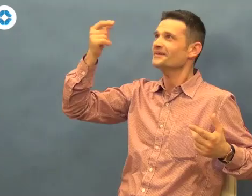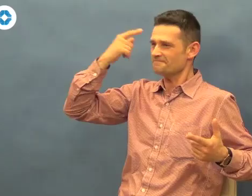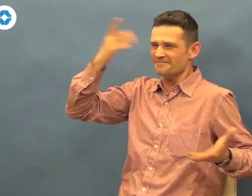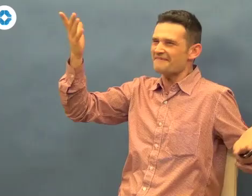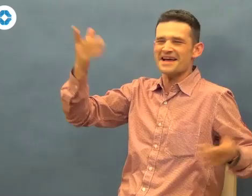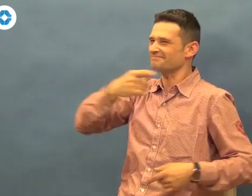Zastanawiał się.